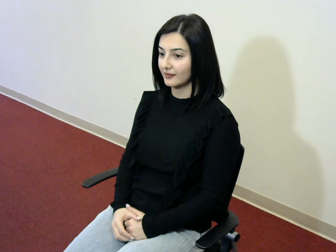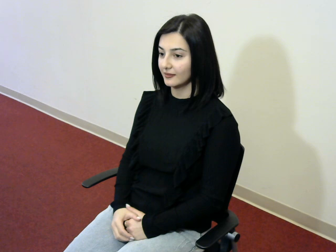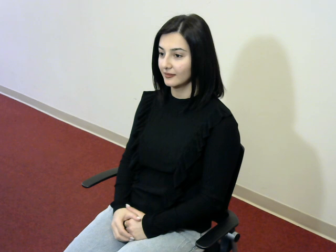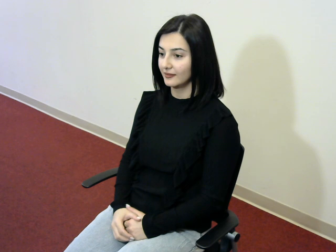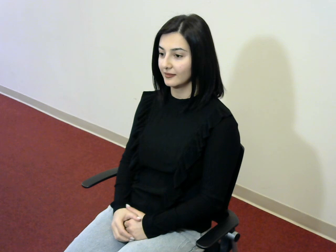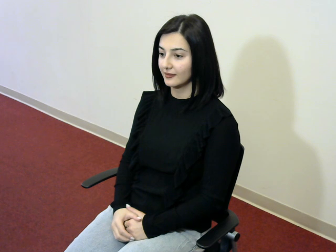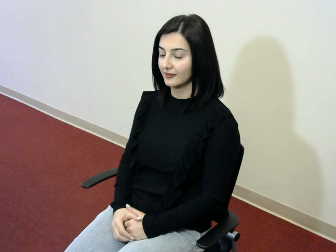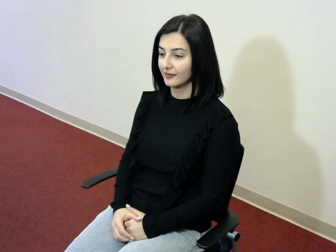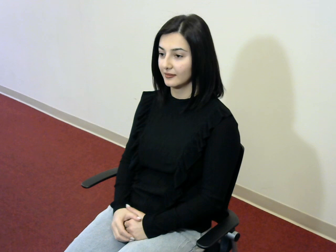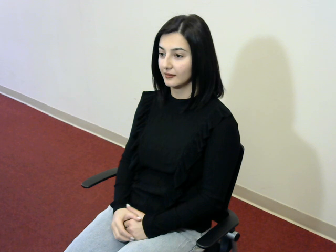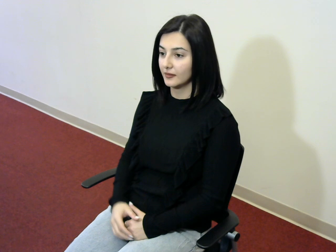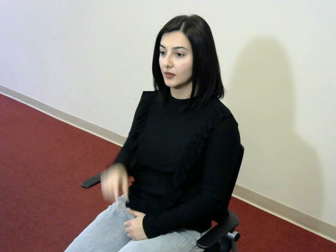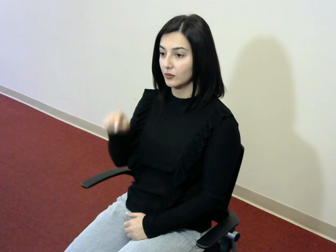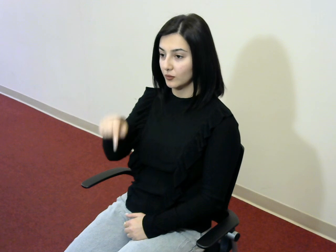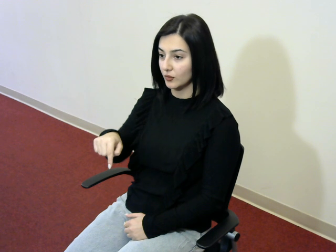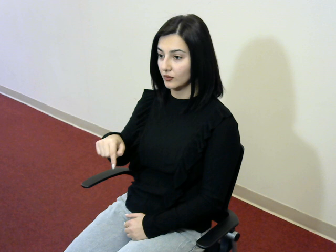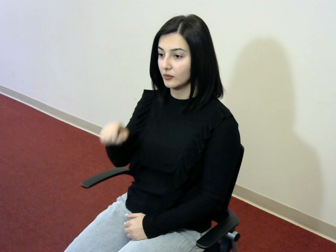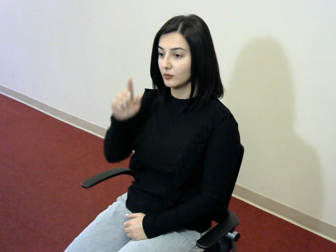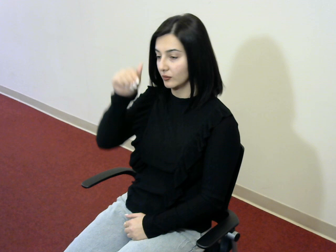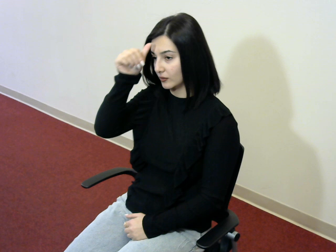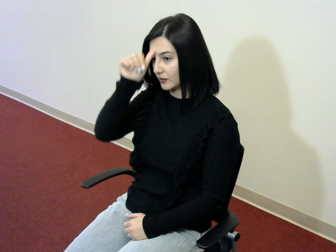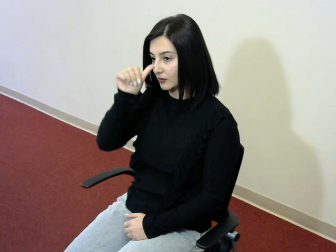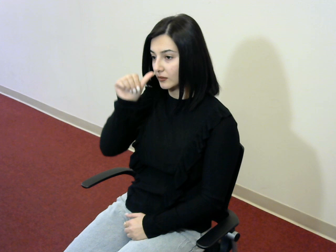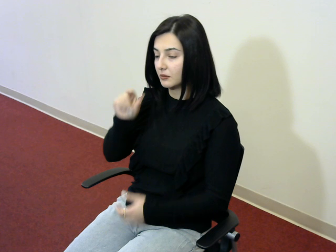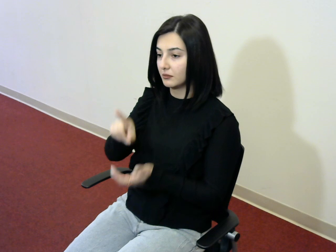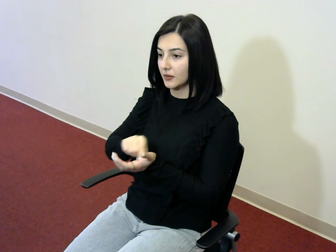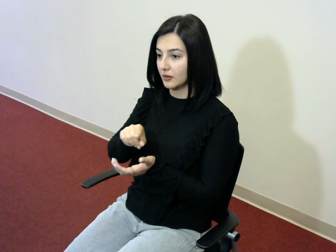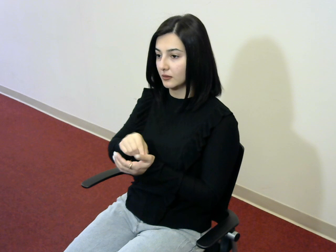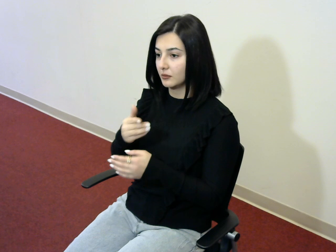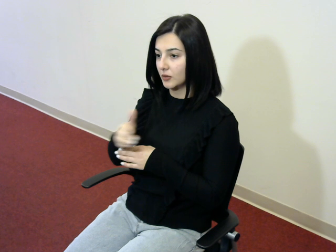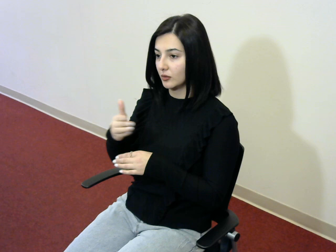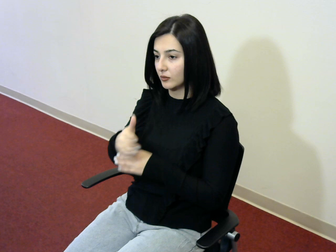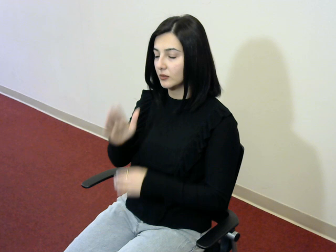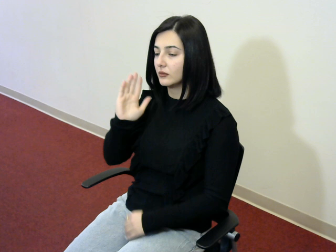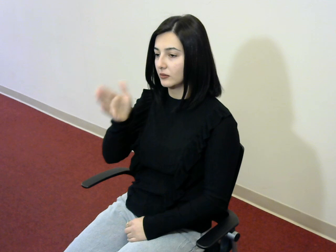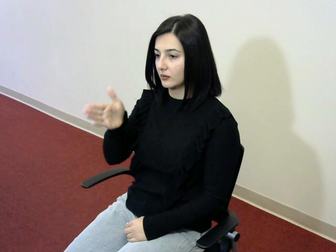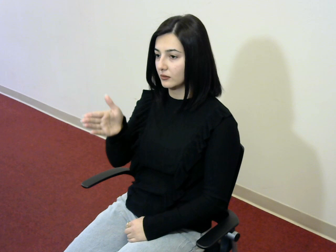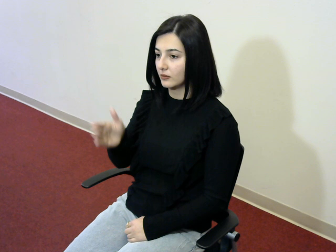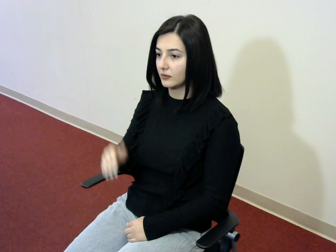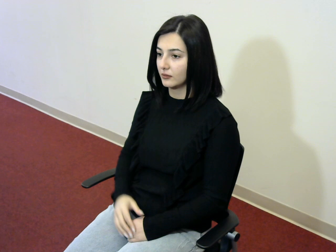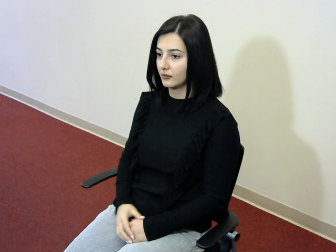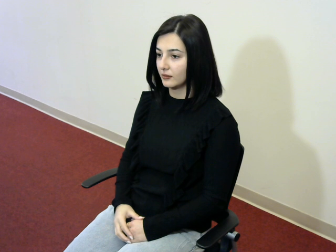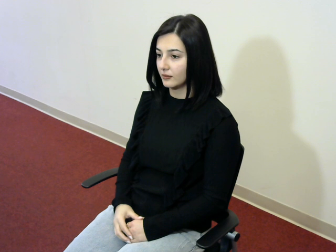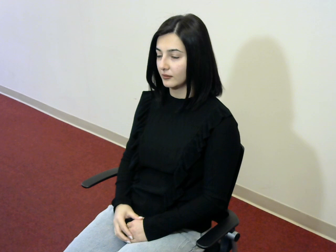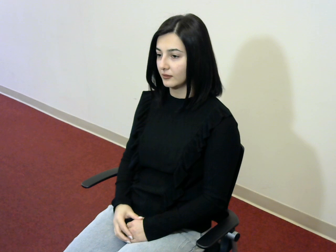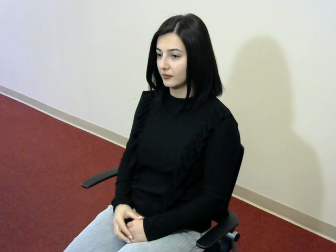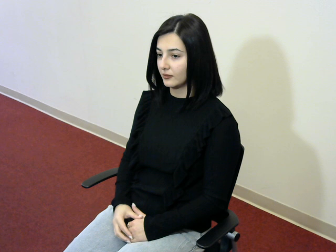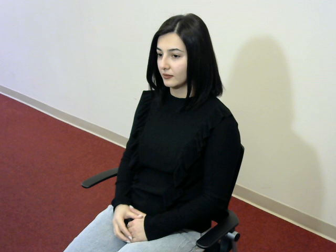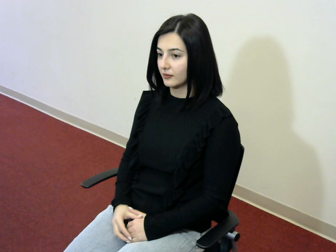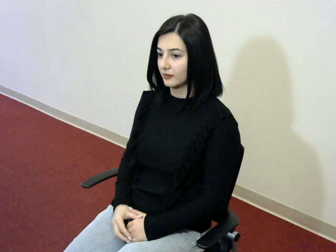Bu ay pensiyalar gecikəcək